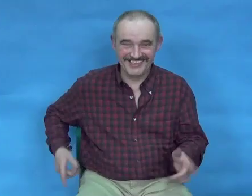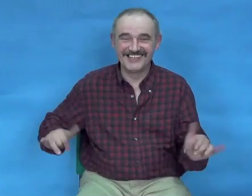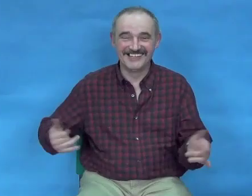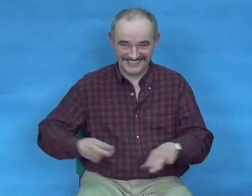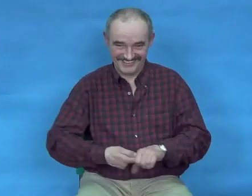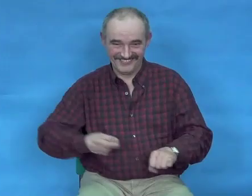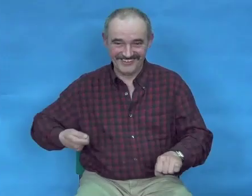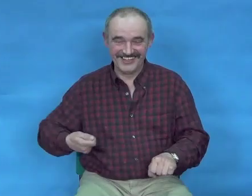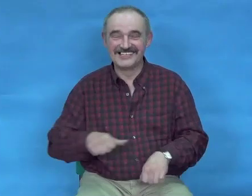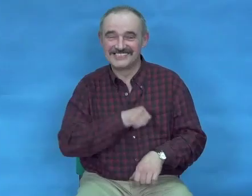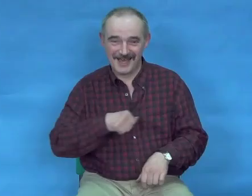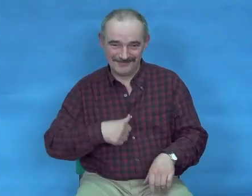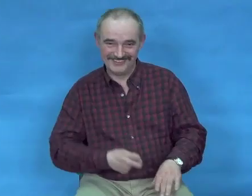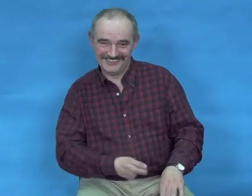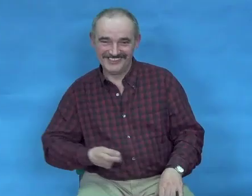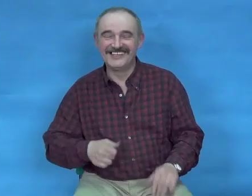Jak sam to usunę?